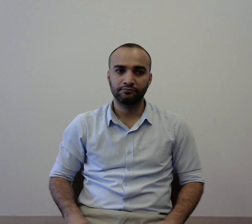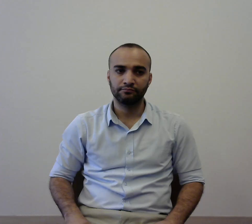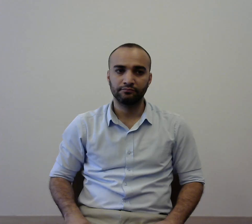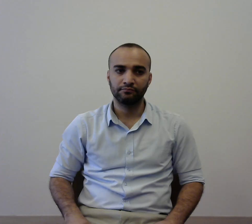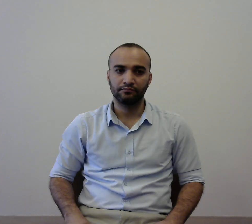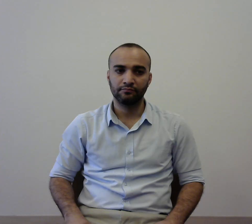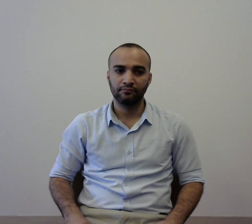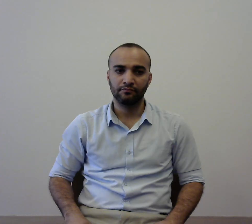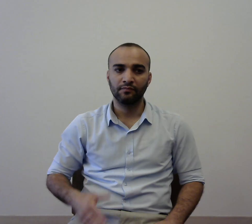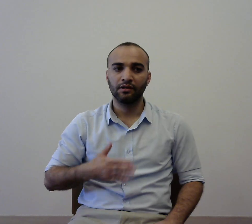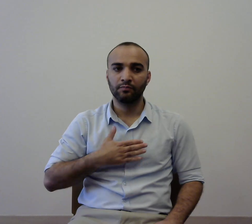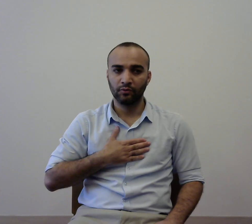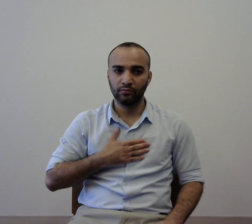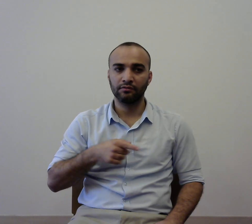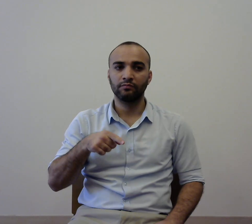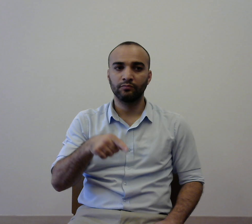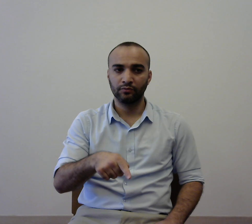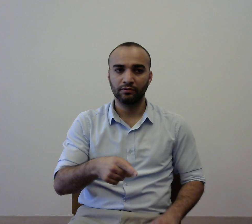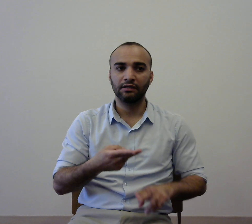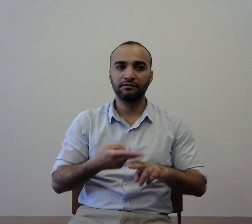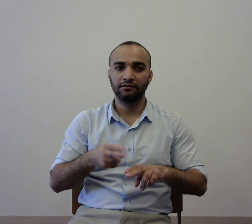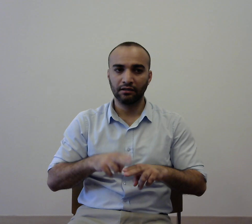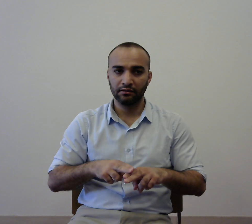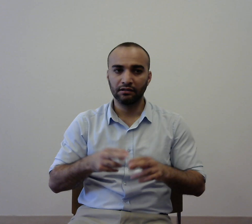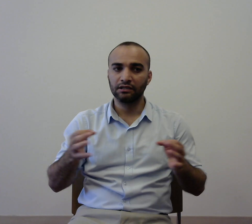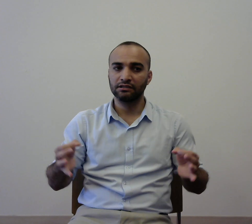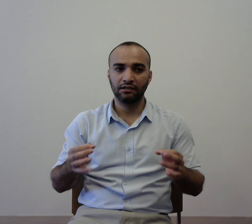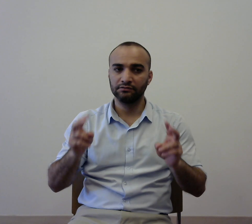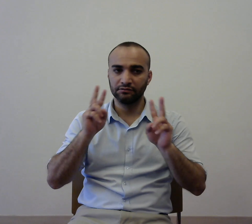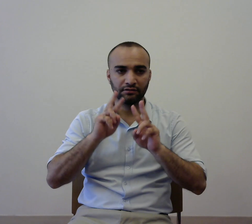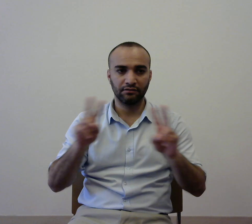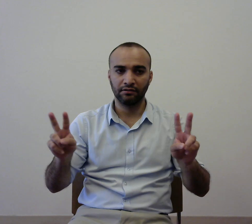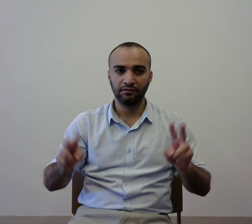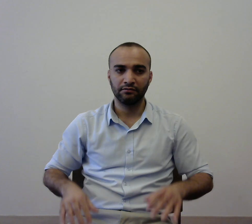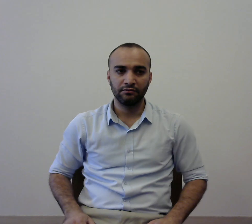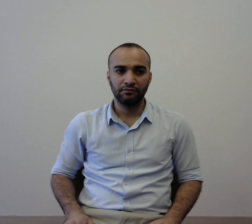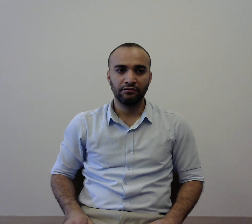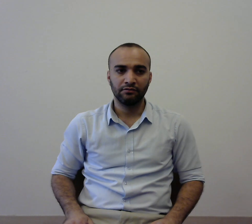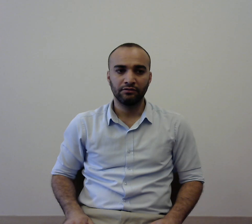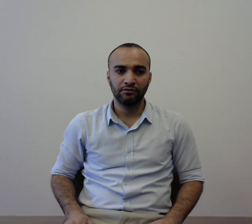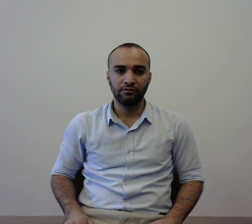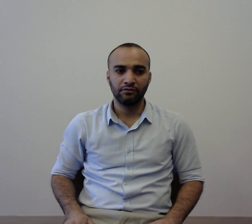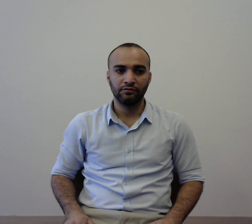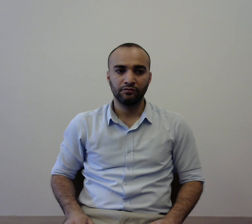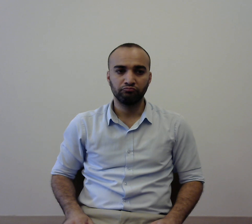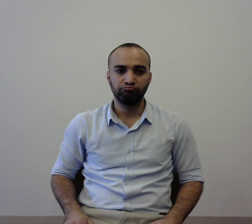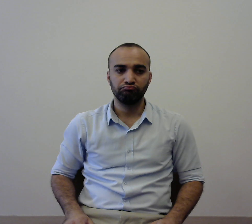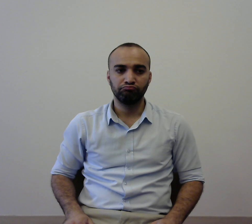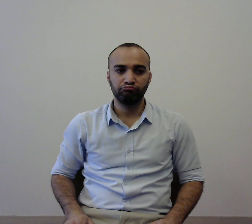Mən bu barədə heç nə bilmirəm